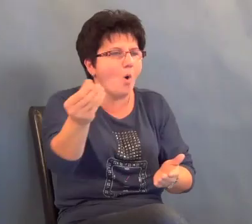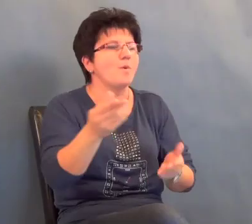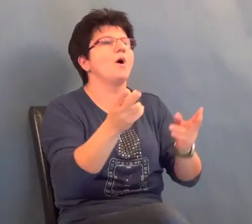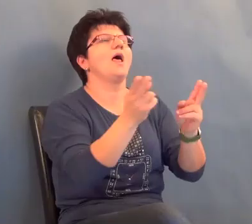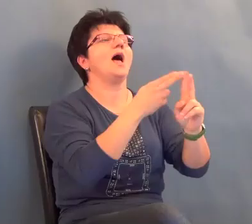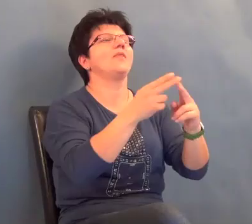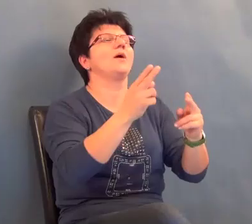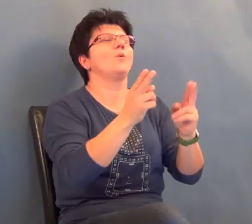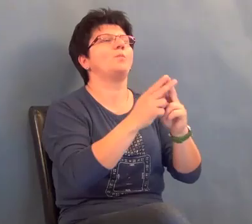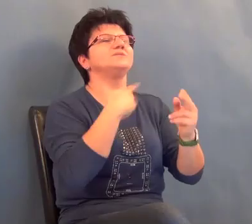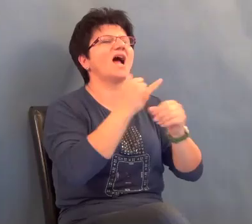To kiedy umówimy się na kawę?